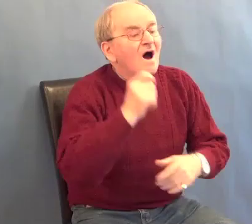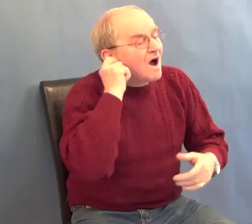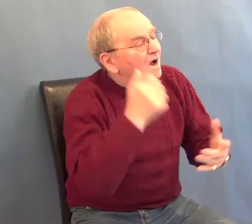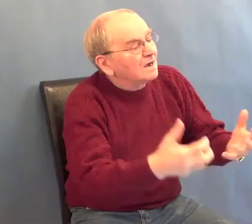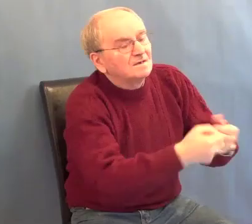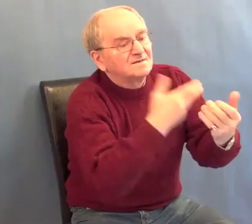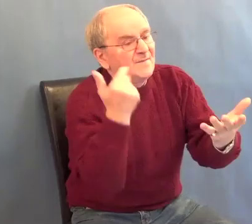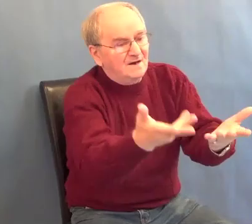A dziewczyny nie ma.